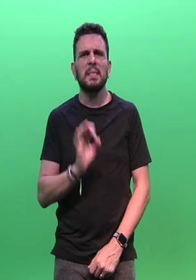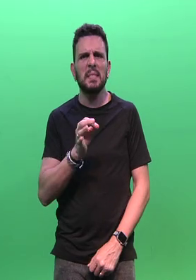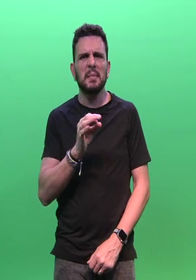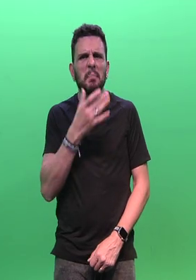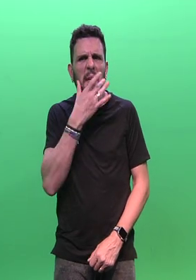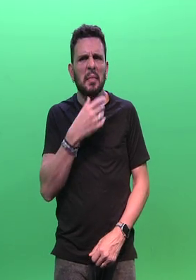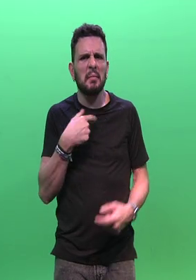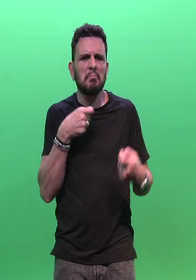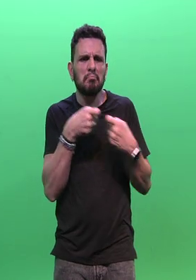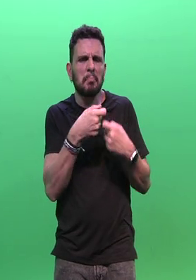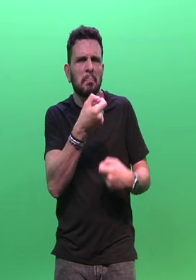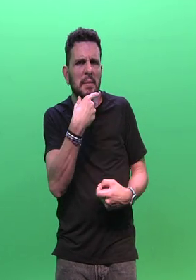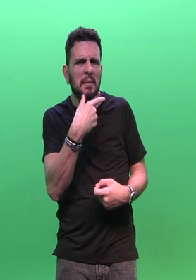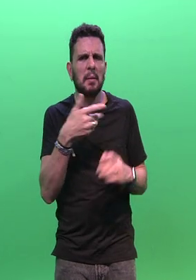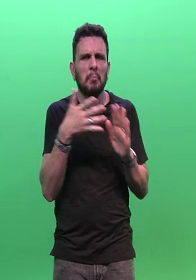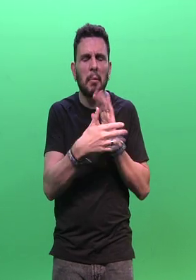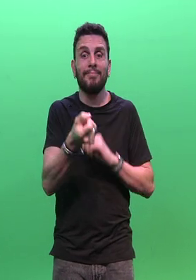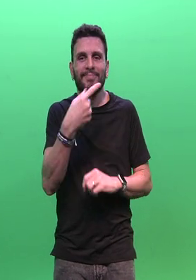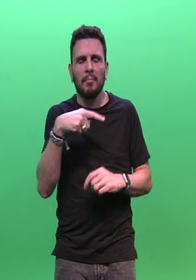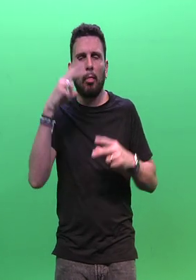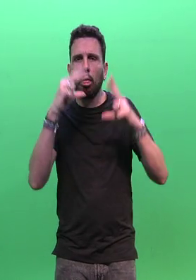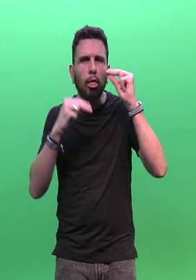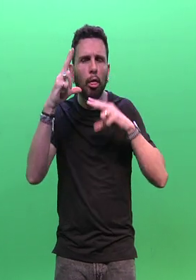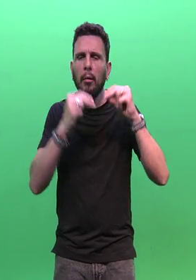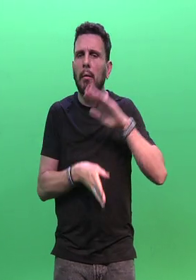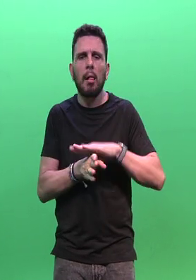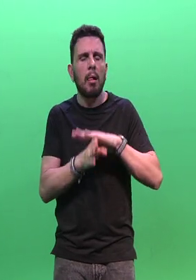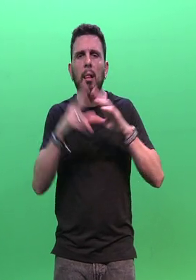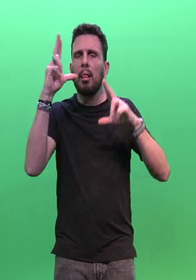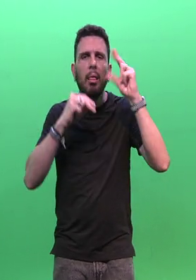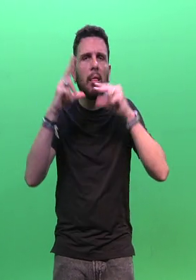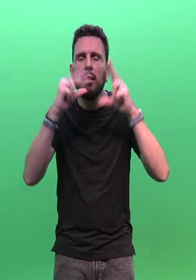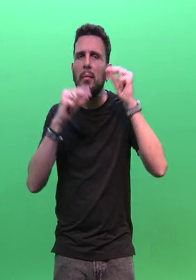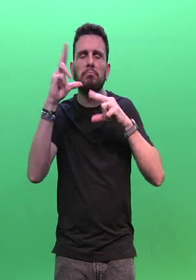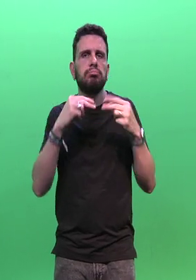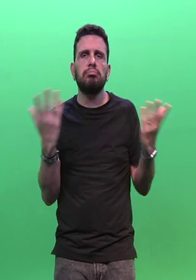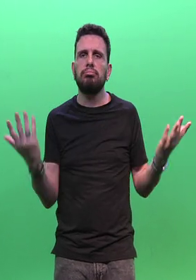Sí, em sembla que tinc al·lèrgia a una pastilla, perquè quan me la prenc tinc molta son, m'adormo.